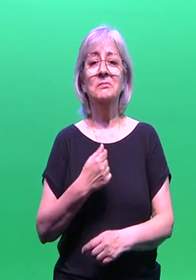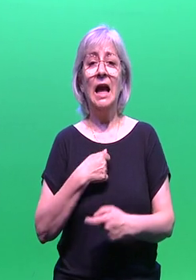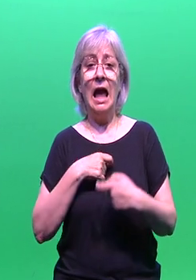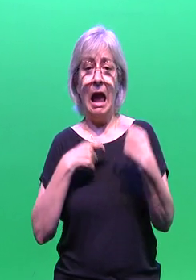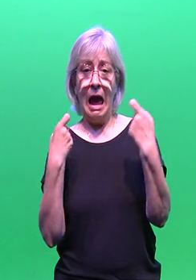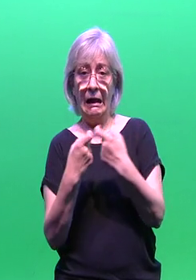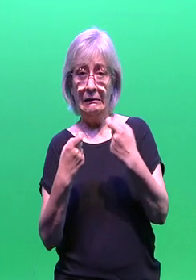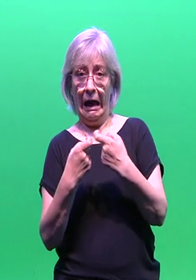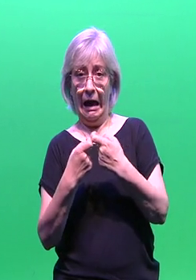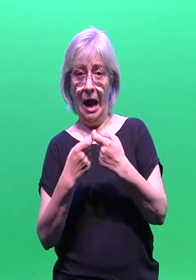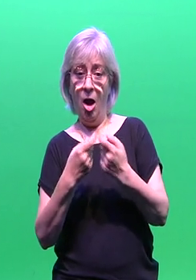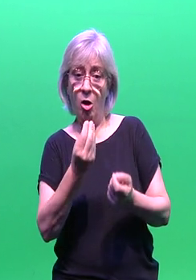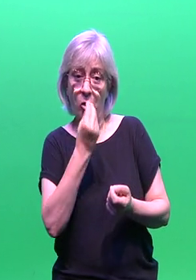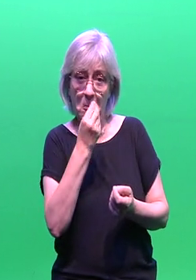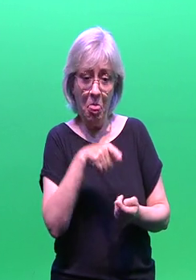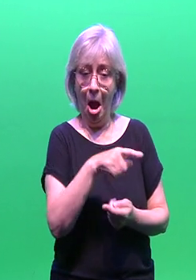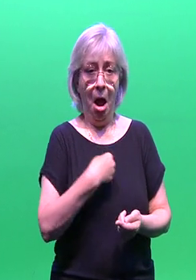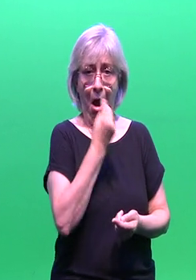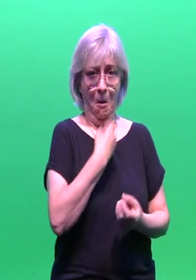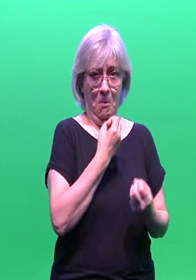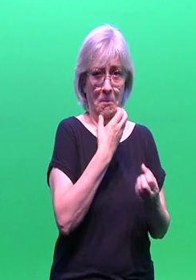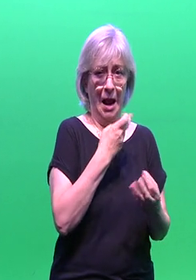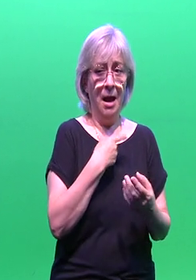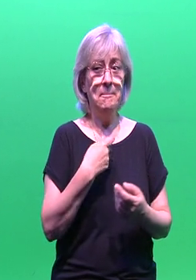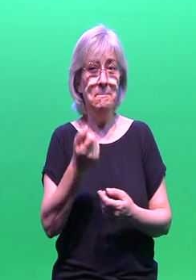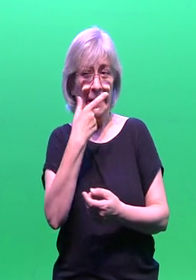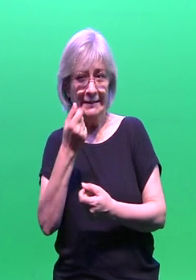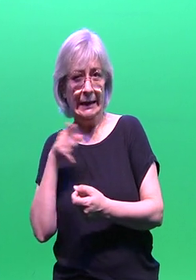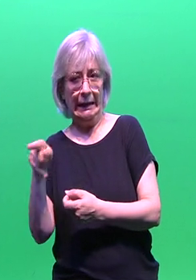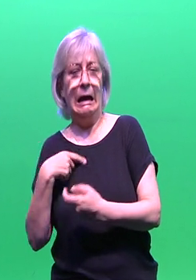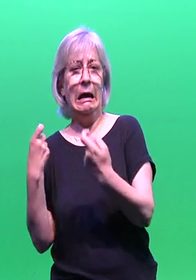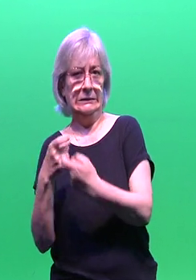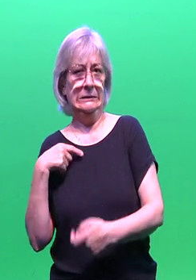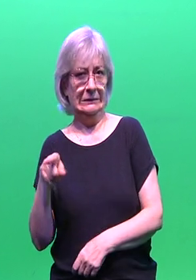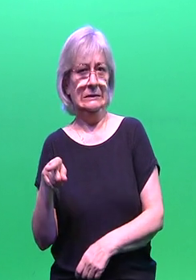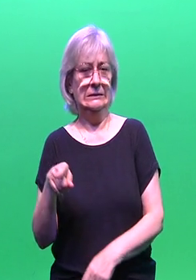No tinc al·lèrgia a cap aliment, però sí que en tinc a una pastilla.